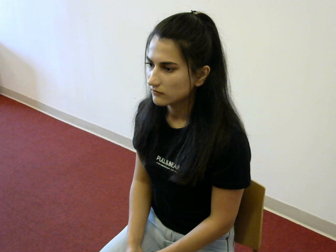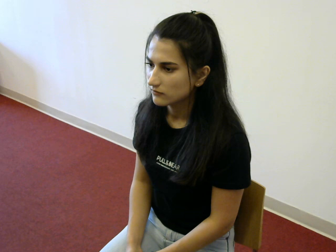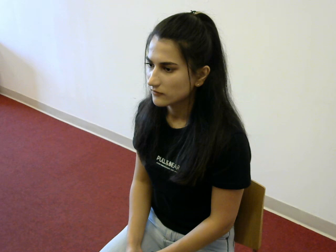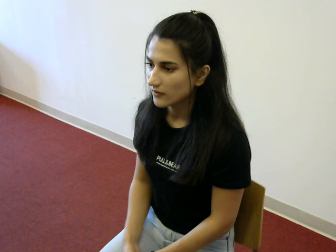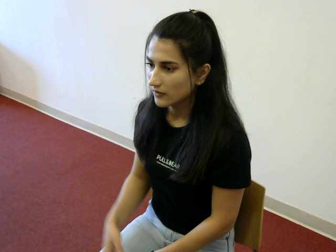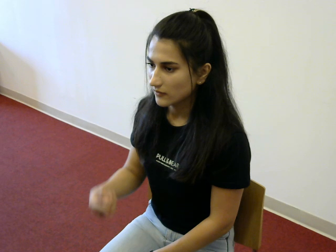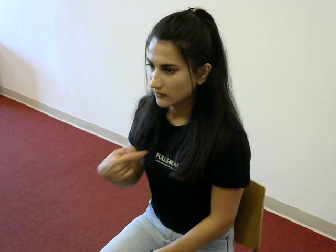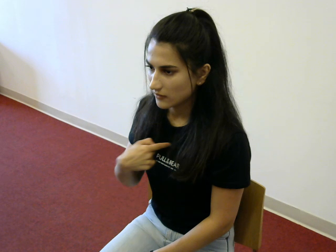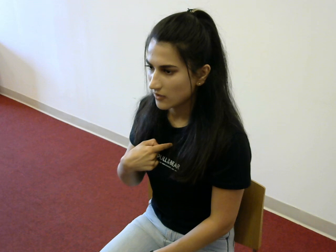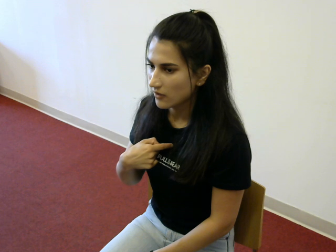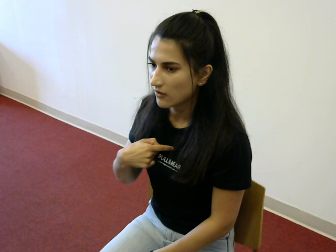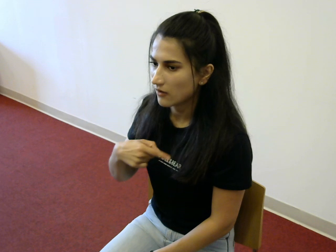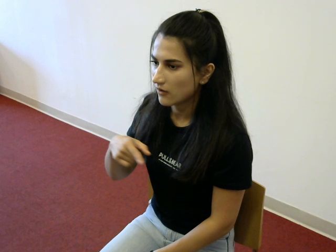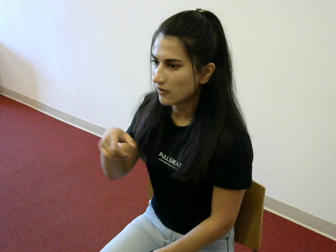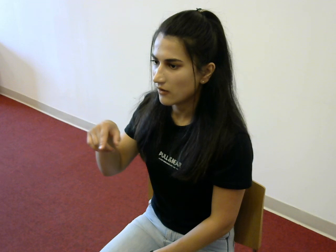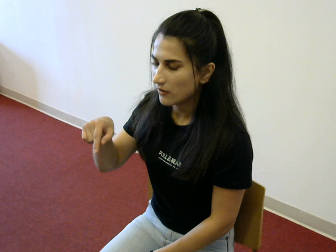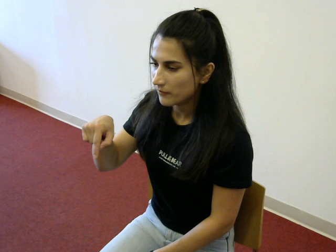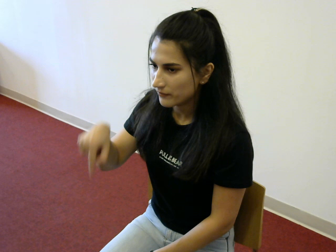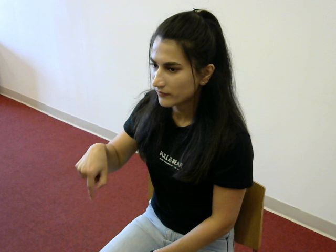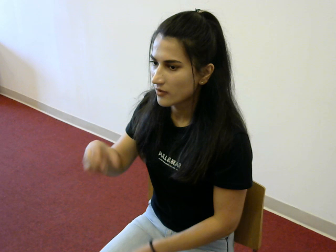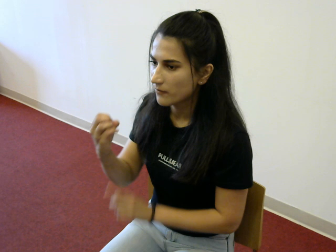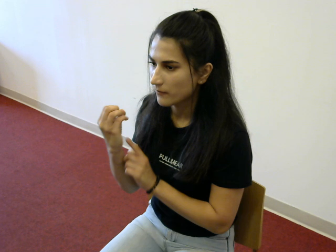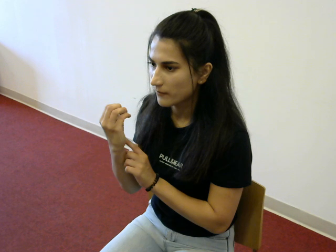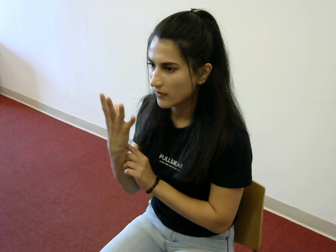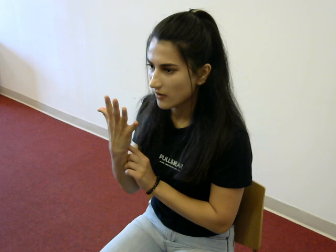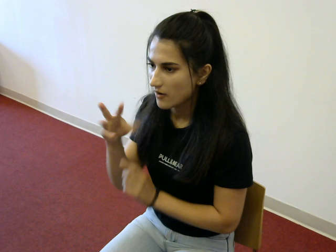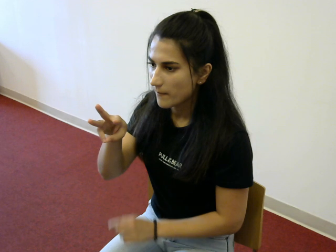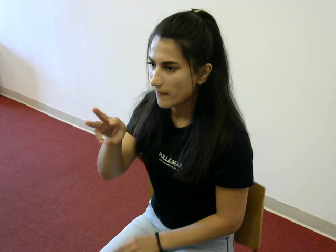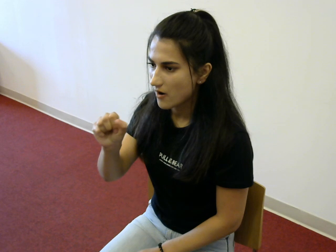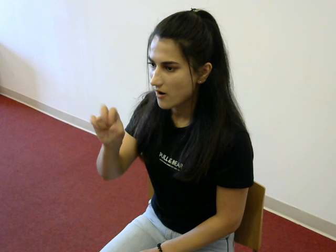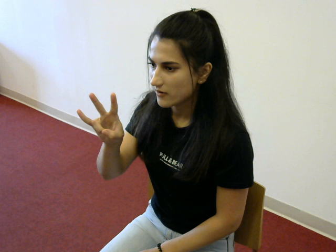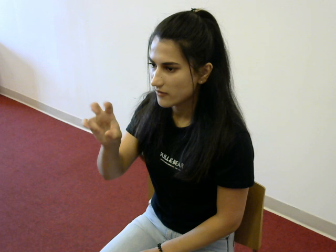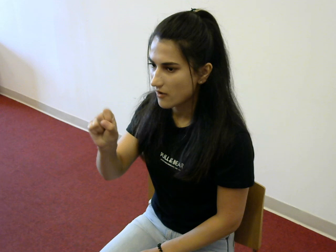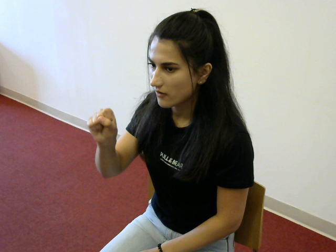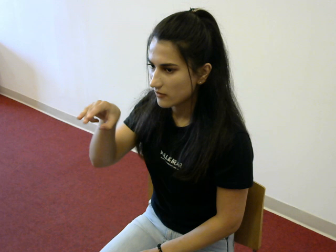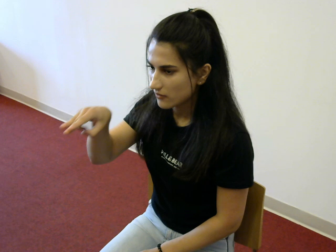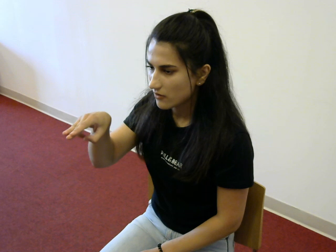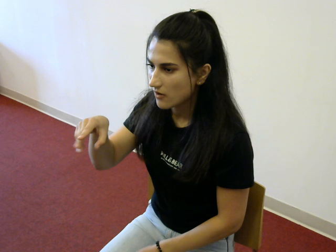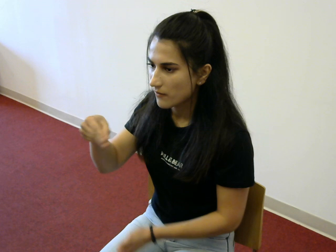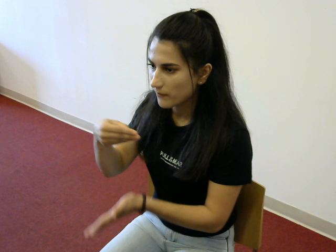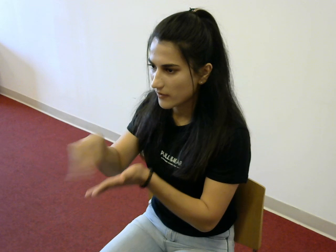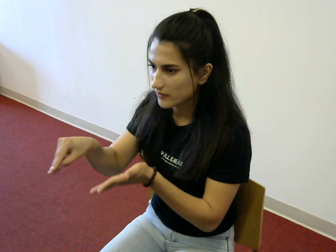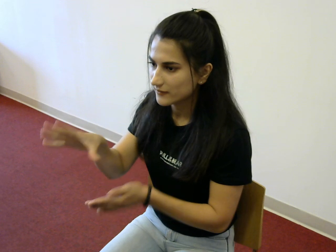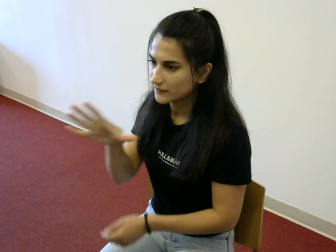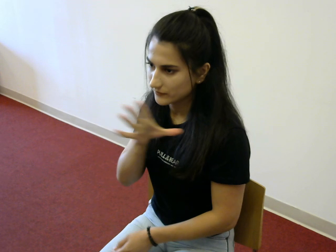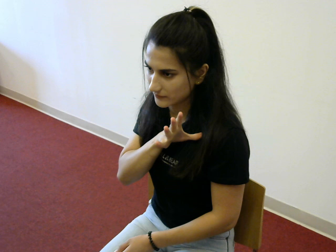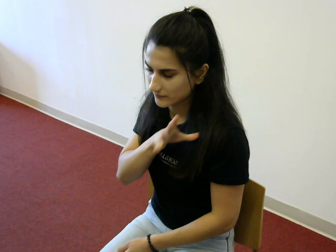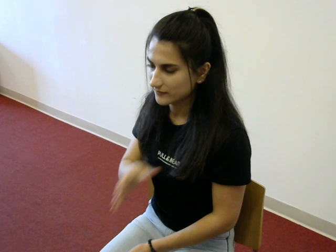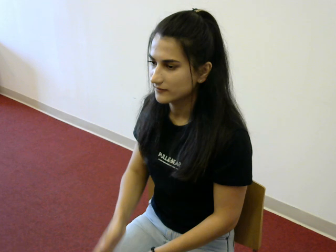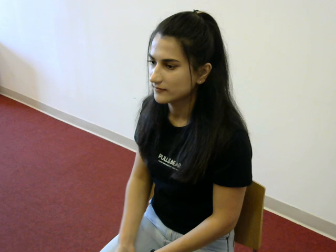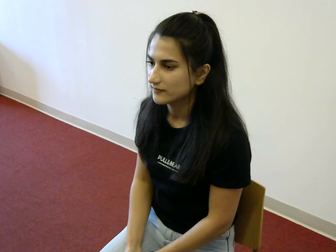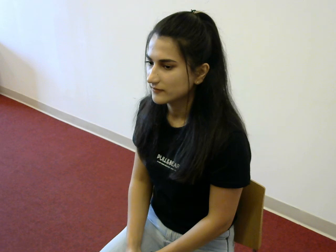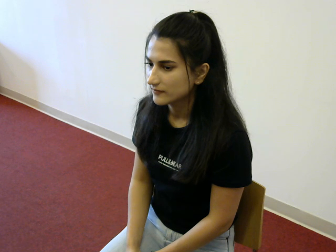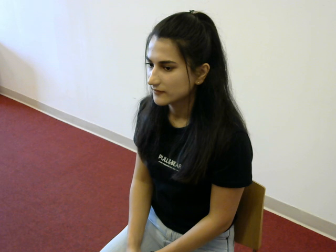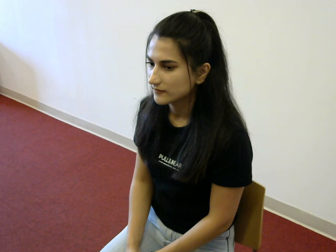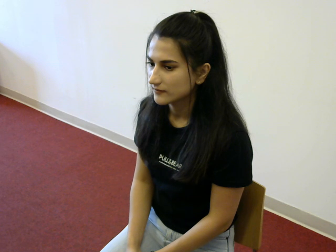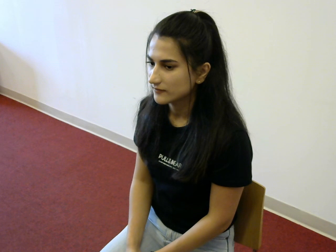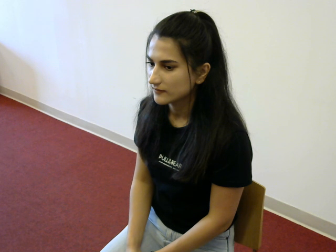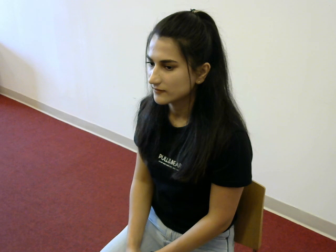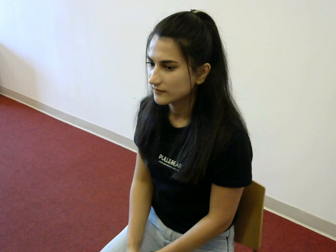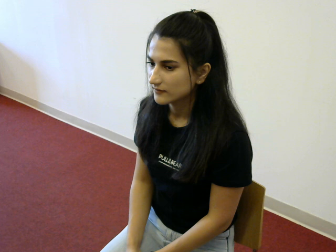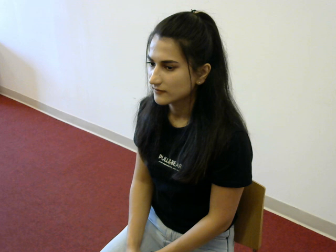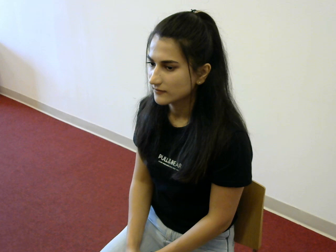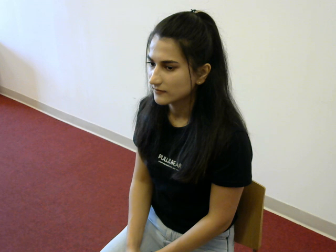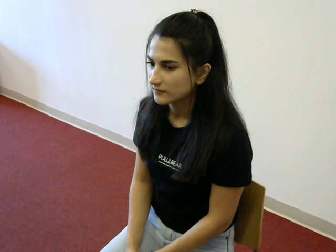Mən bunu 15 manata almışam